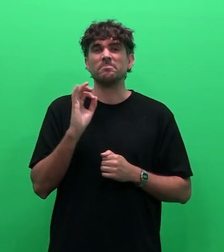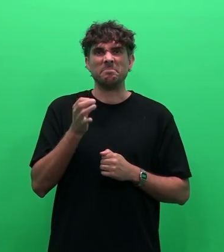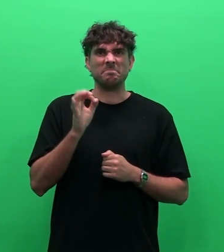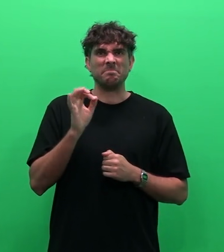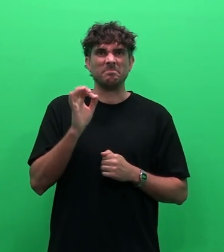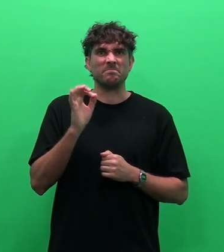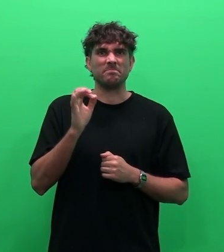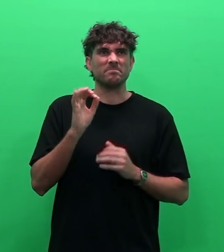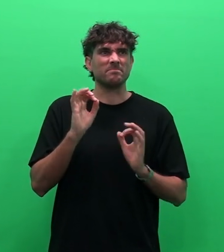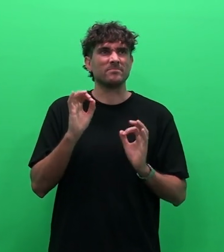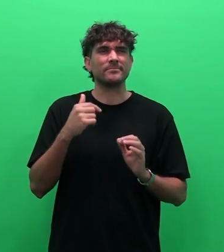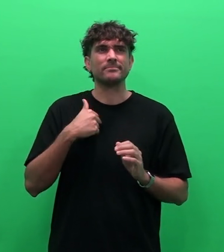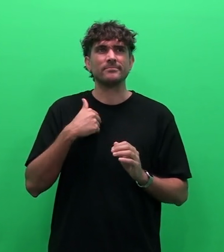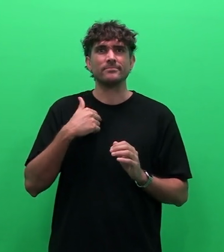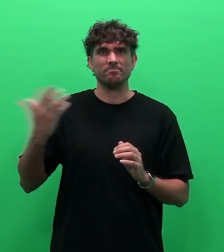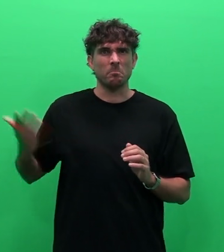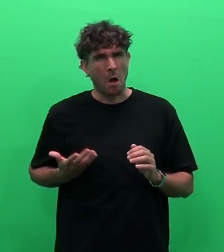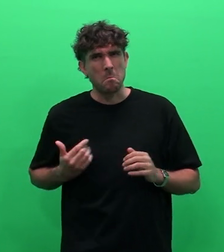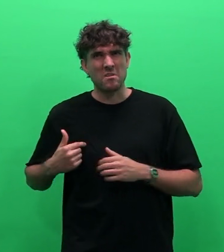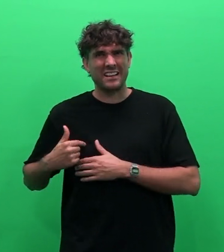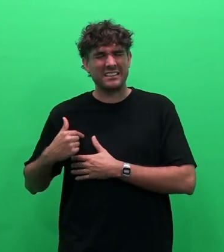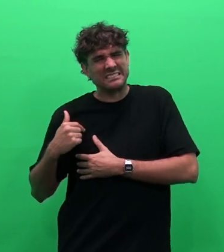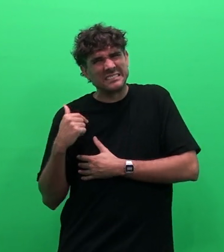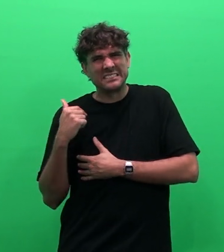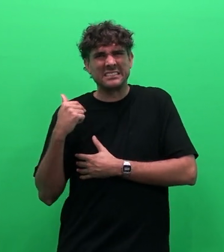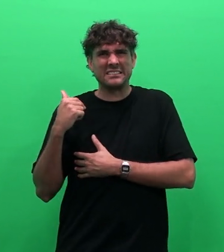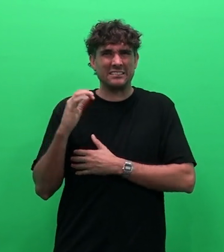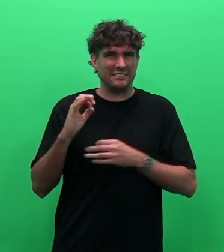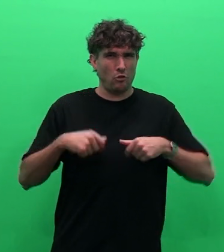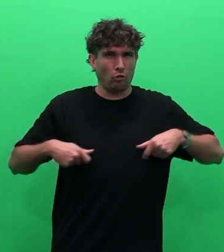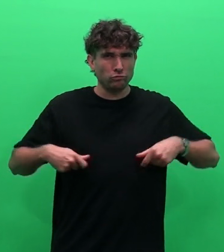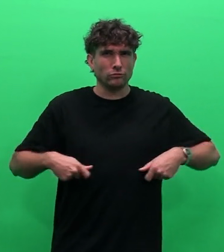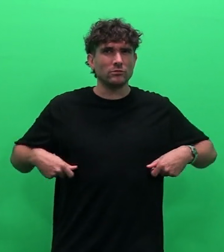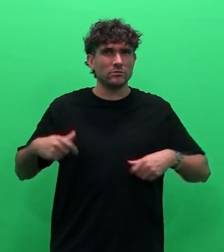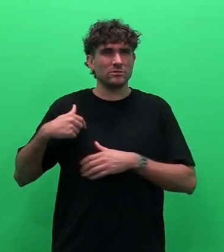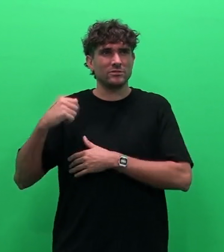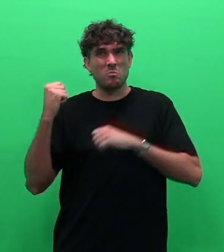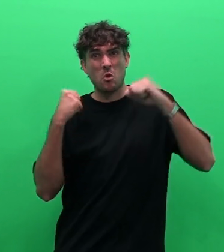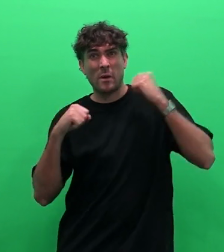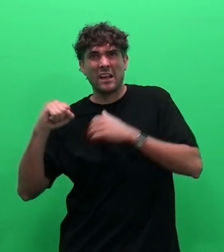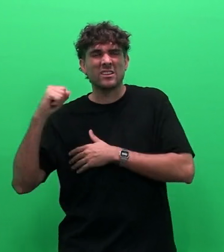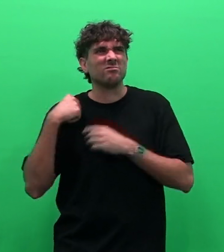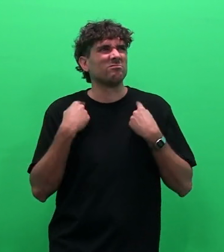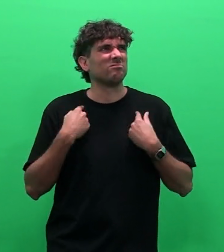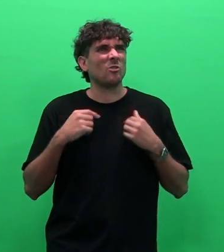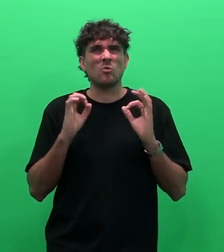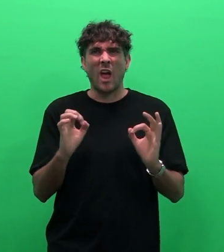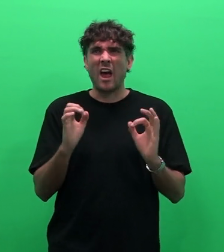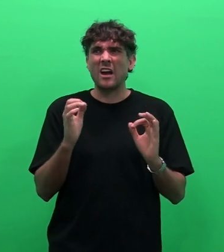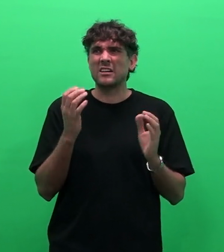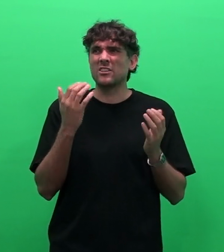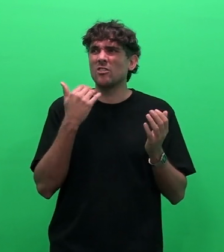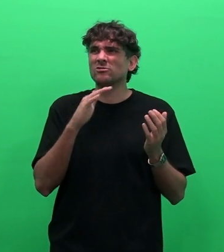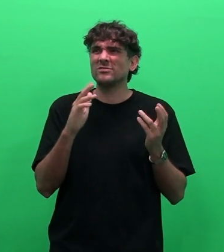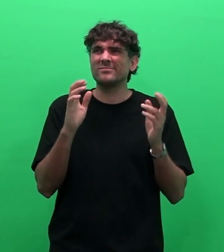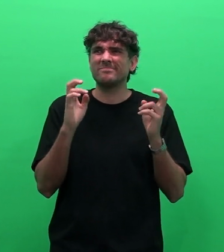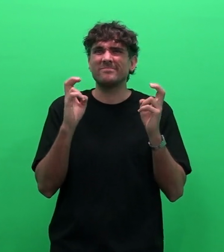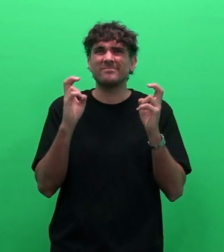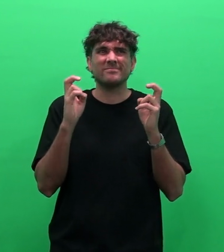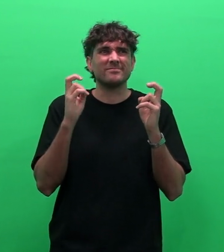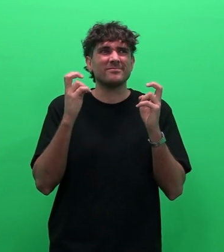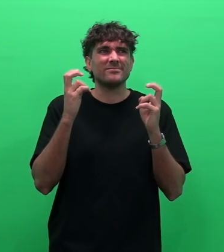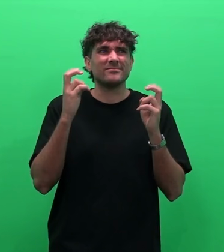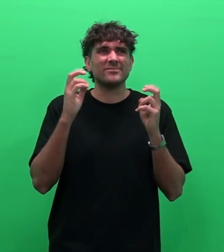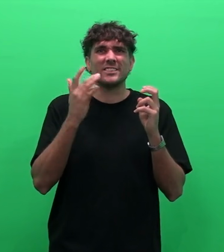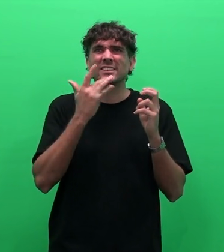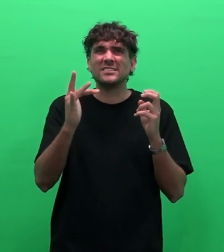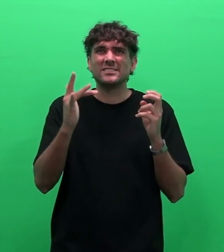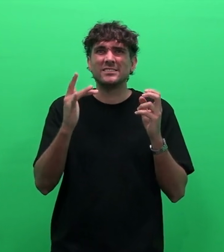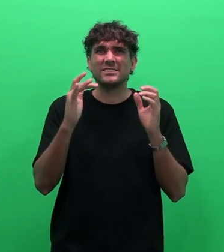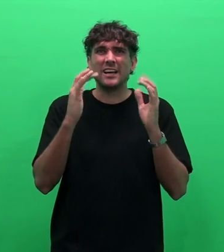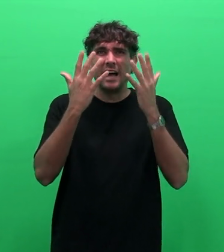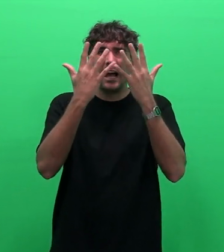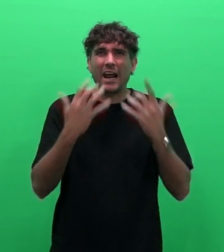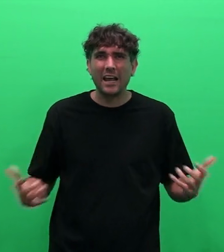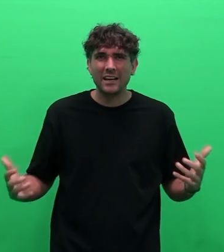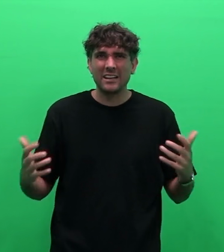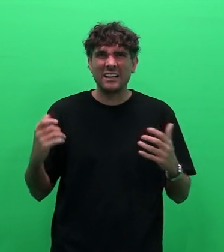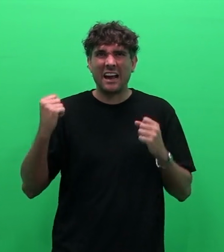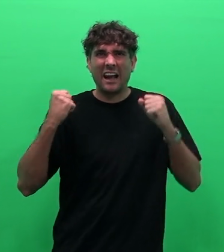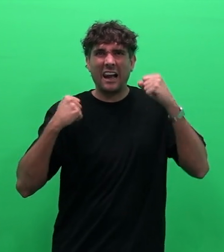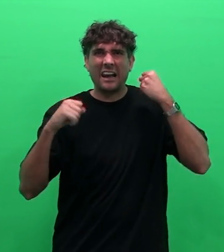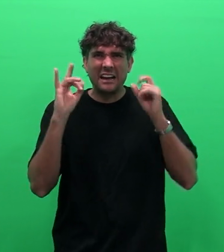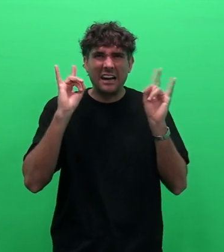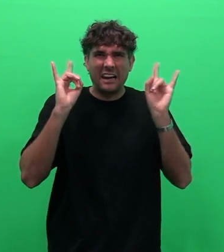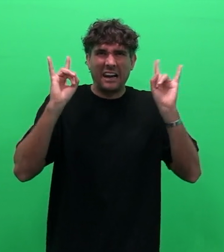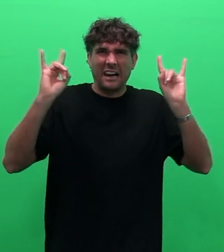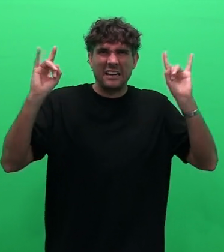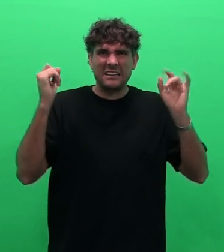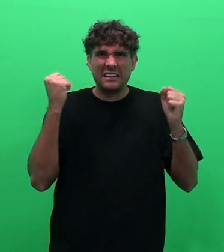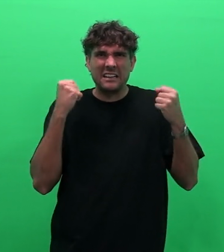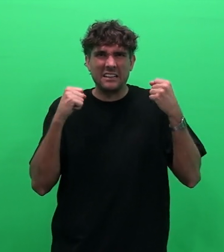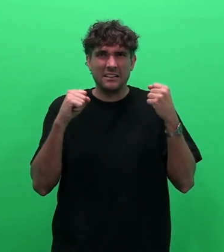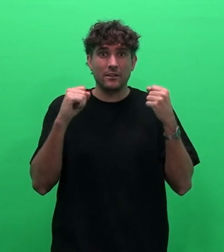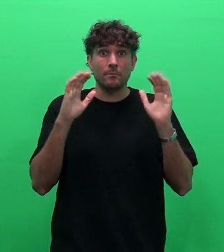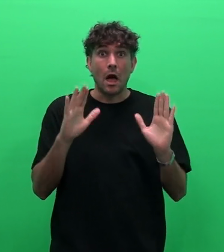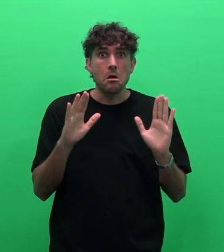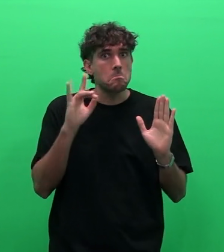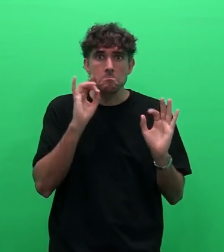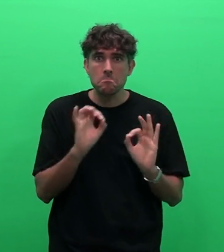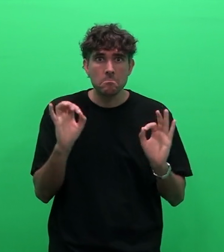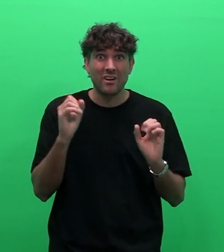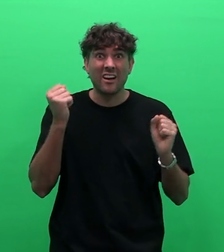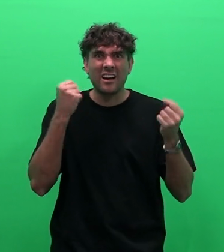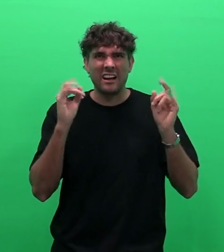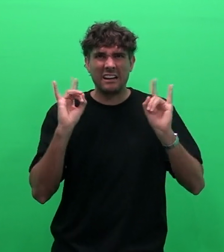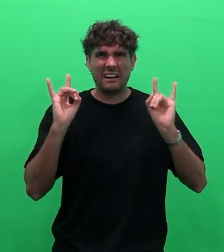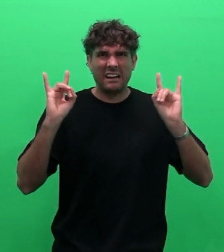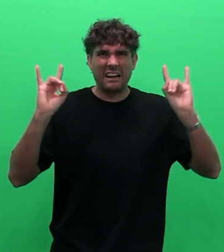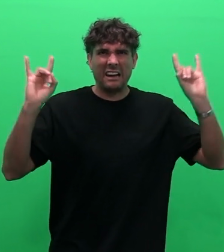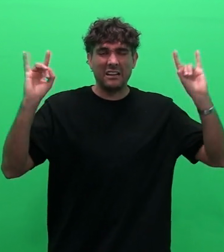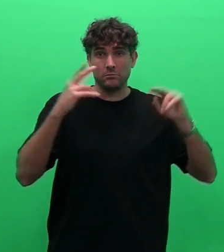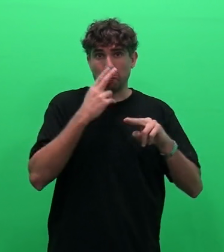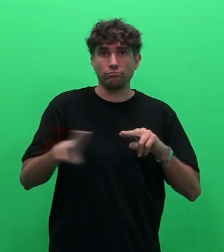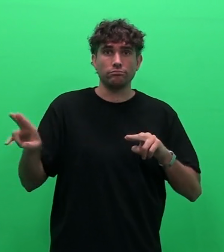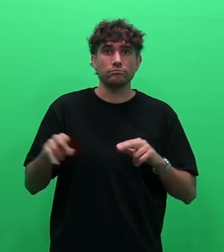Sí, vaig rebre un cop a la costella, i quan em movia sentia, no sé, com si es trenquessin uns vidres, com si hi haguessin vidres trencats i un moviment, però sense so, només el moviment i la vibració, molt estrany.